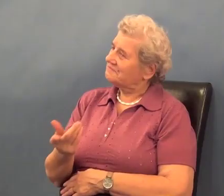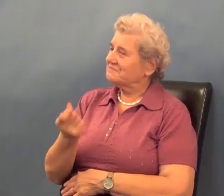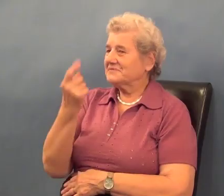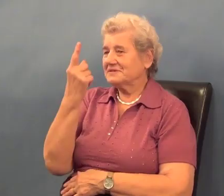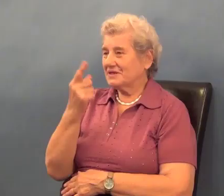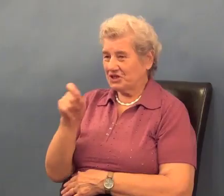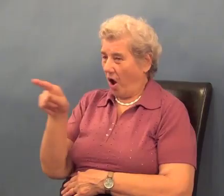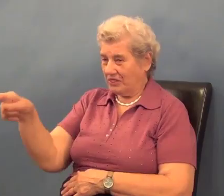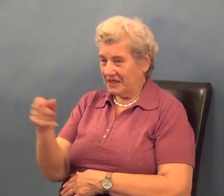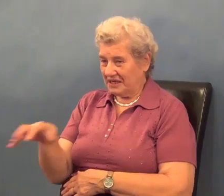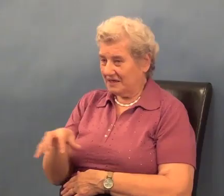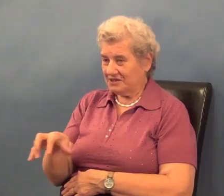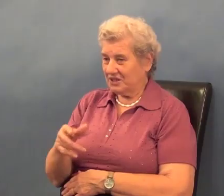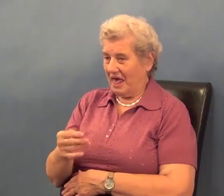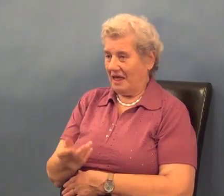"- Dziwne, czy nie oni ukradli?"